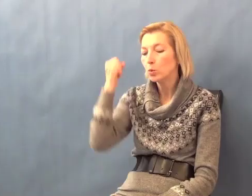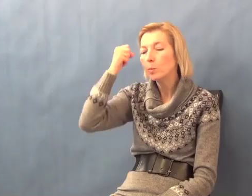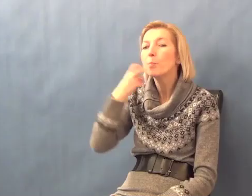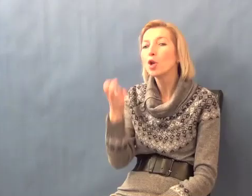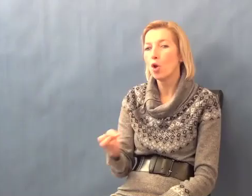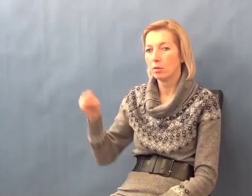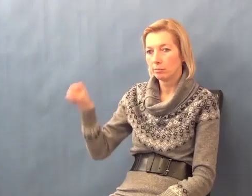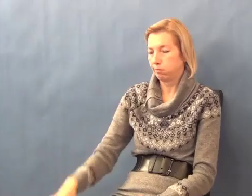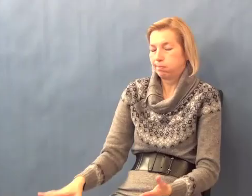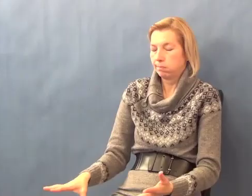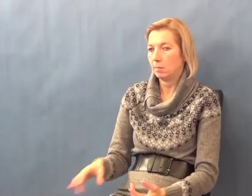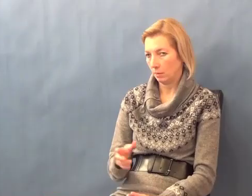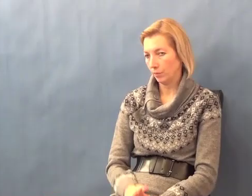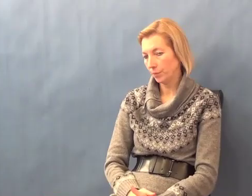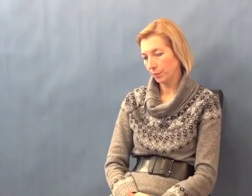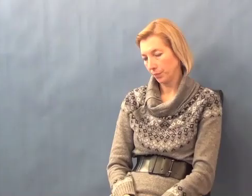Tak, chodzi o to, że suszarki nie można zamoczyć, bo porazi nas prąd.